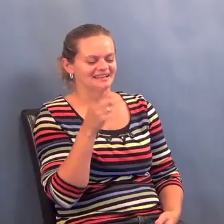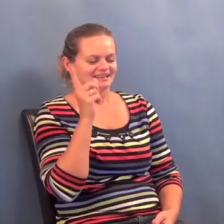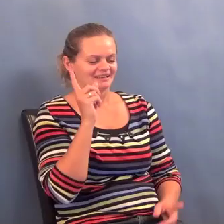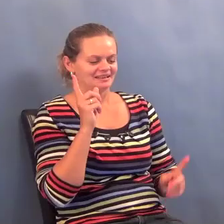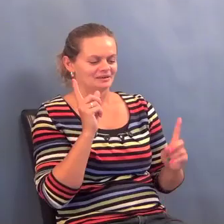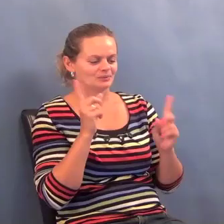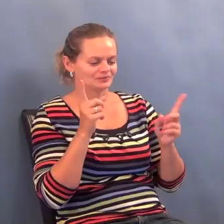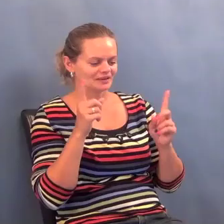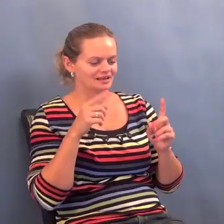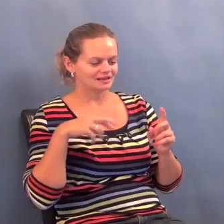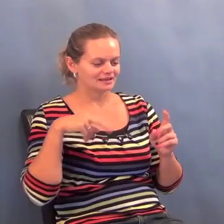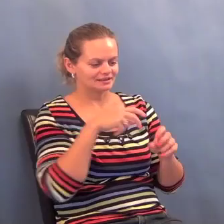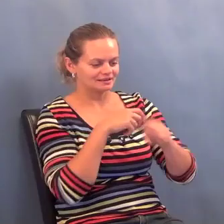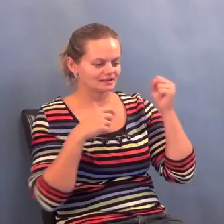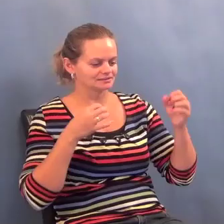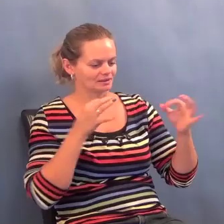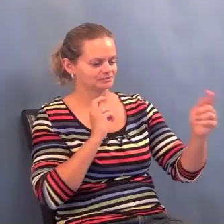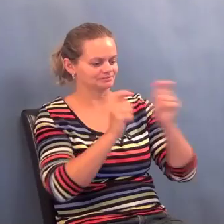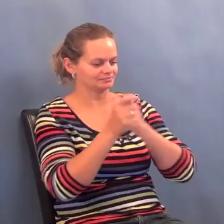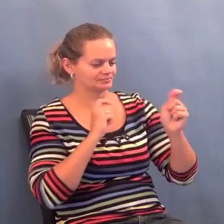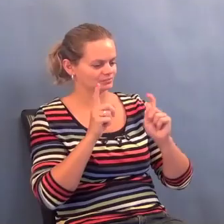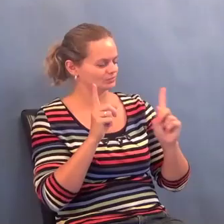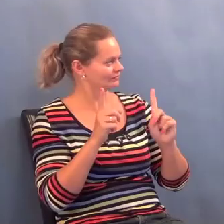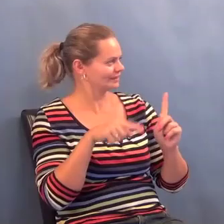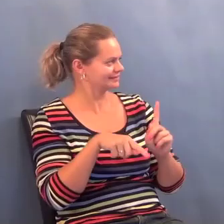Piesi powinni uważać obok komunikacji samochodowej.